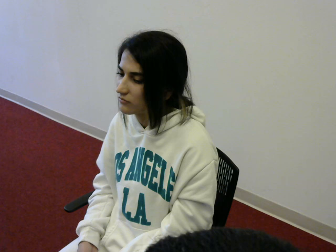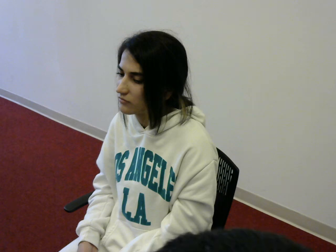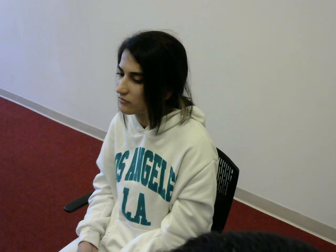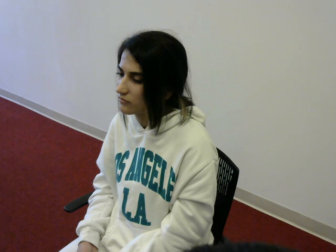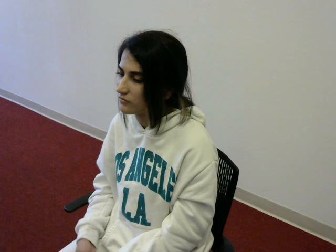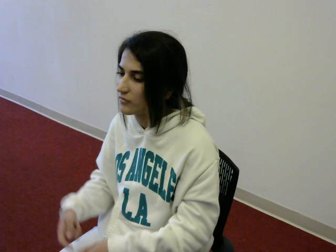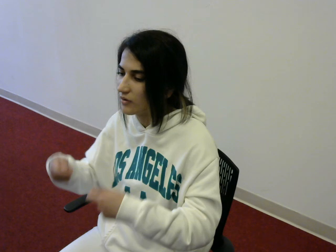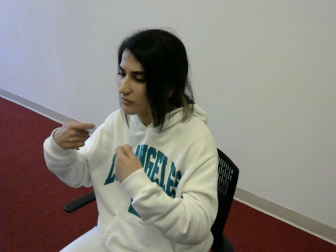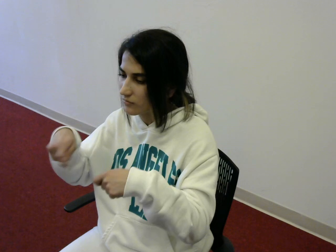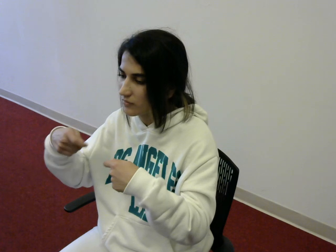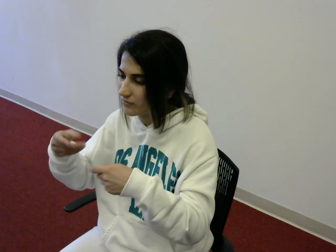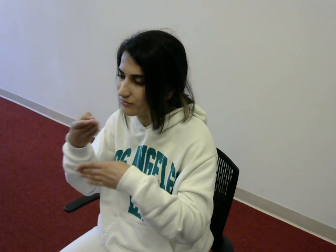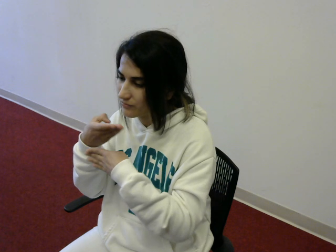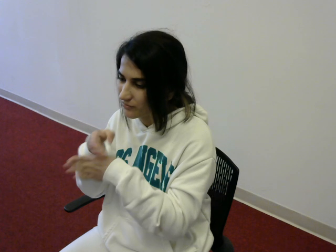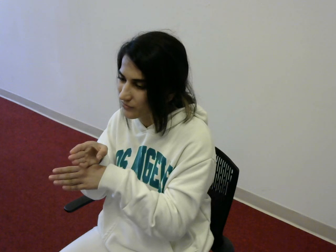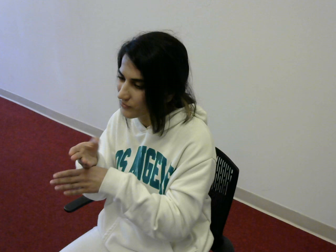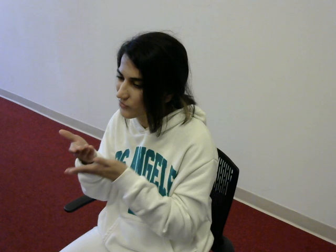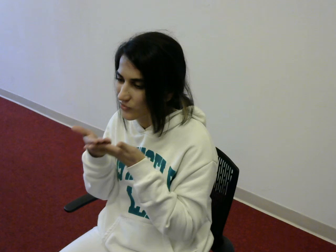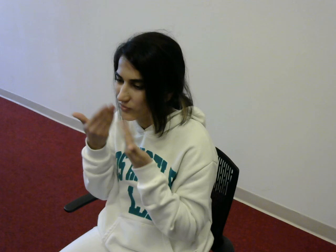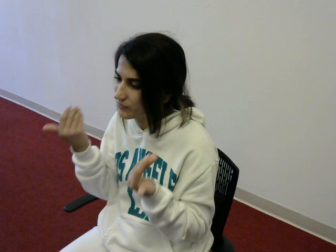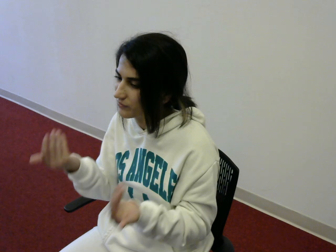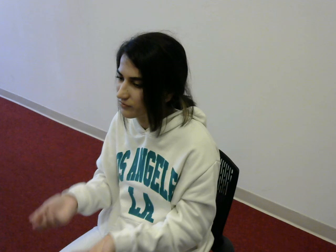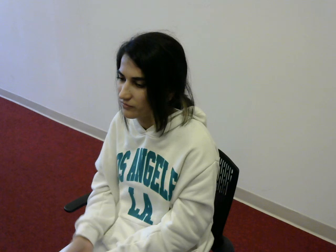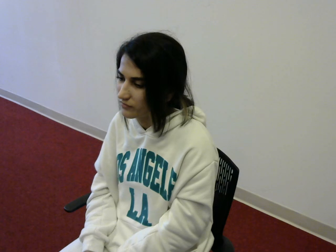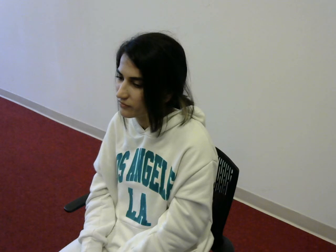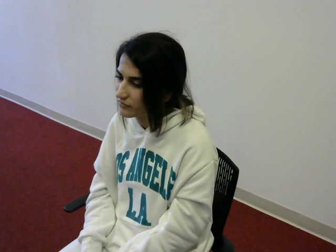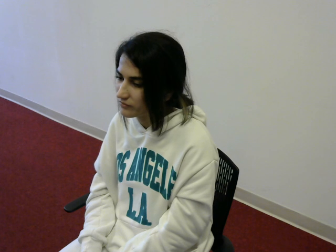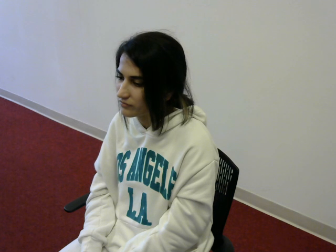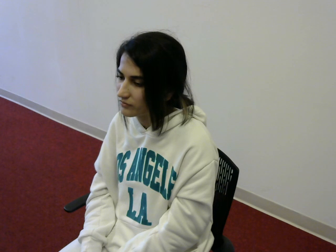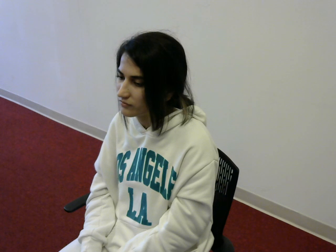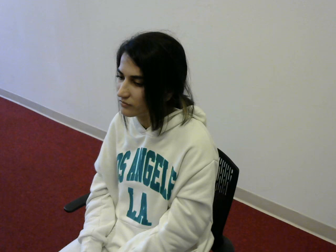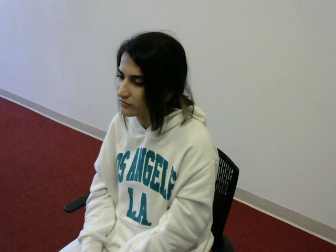Satıcının xırdası yox idi